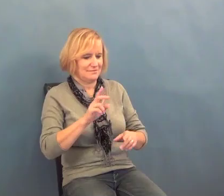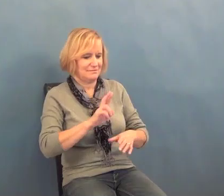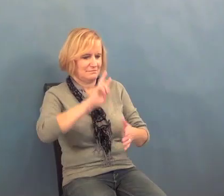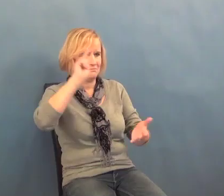Tak.